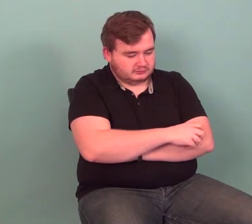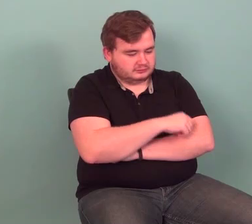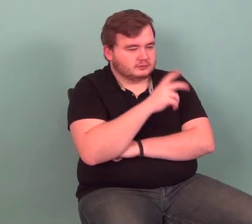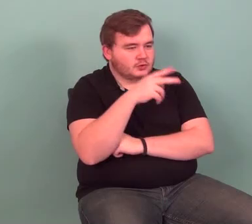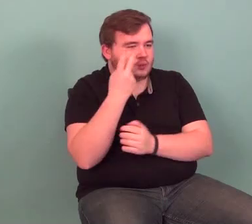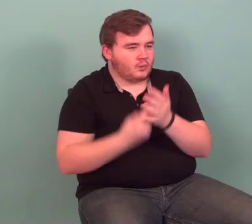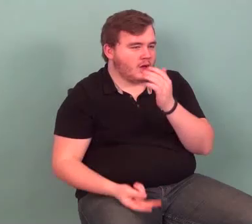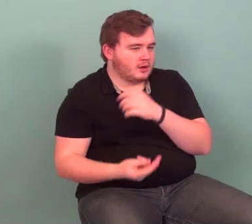Utopić.